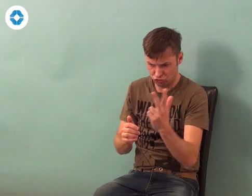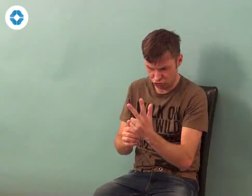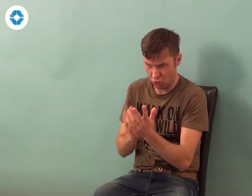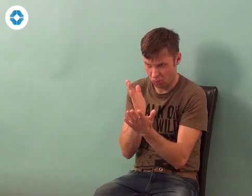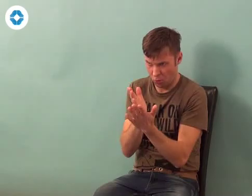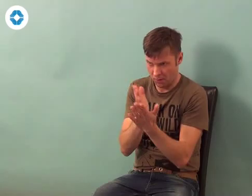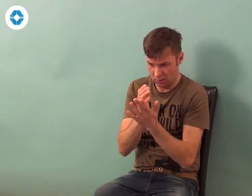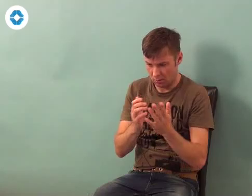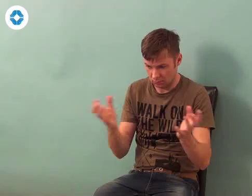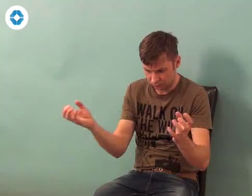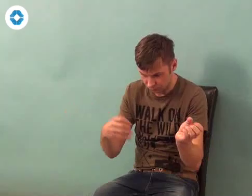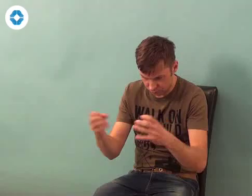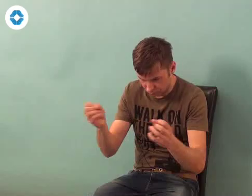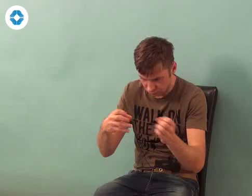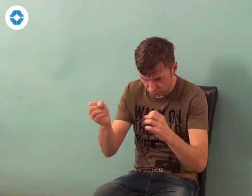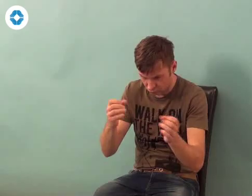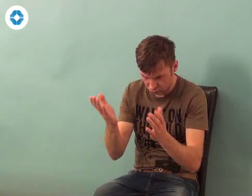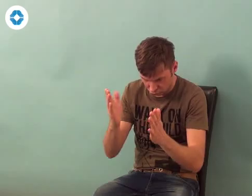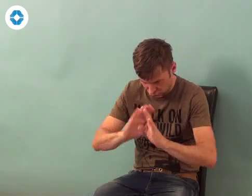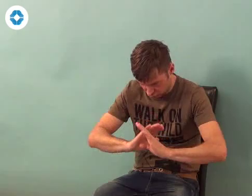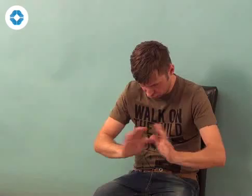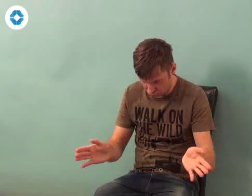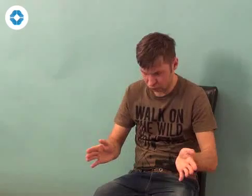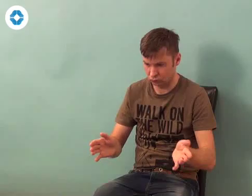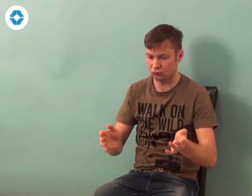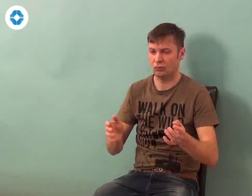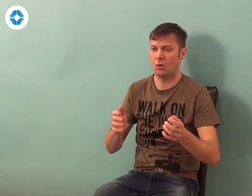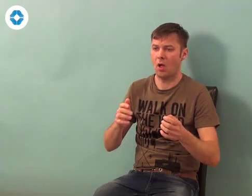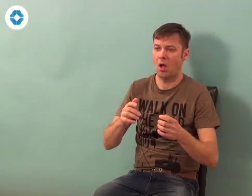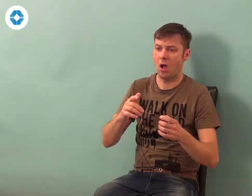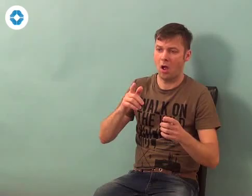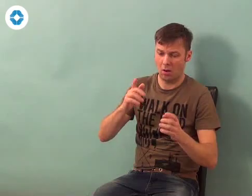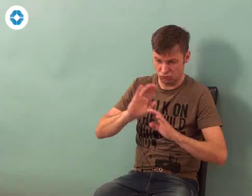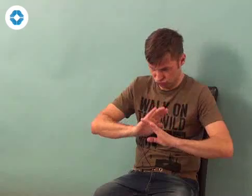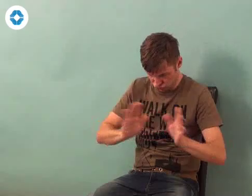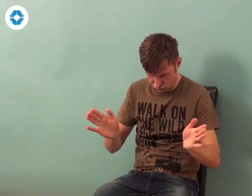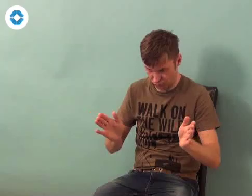Pomogli mu to wszystko zebrać.